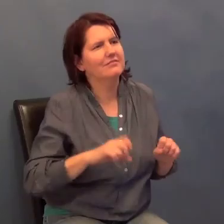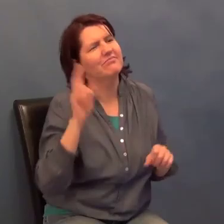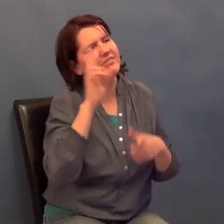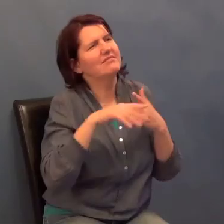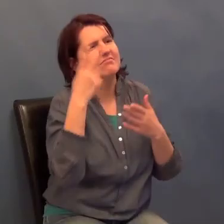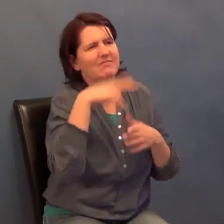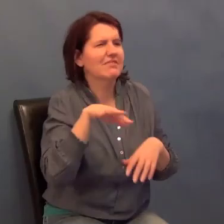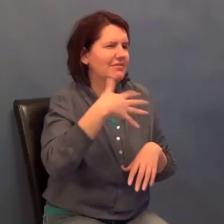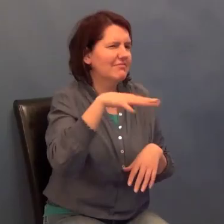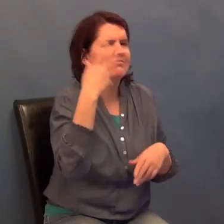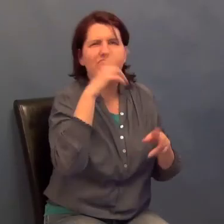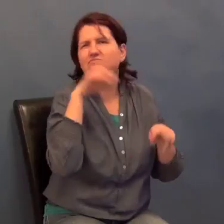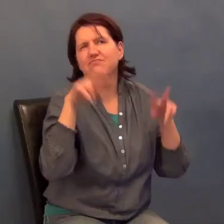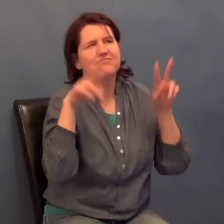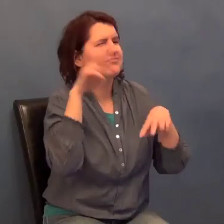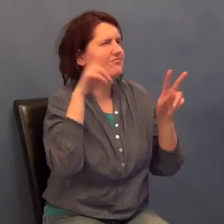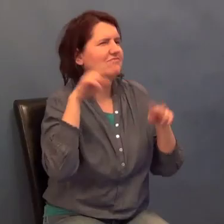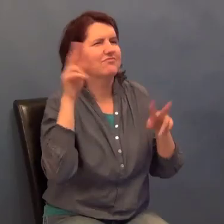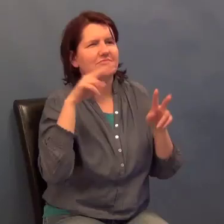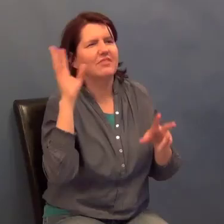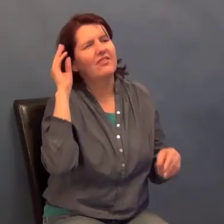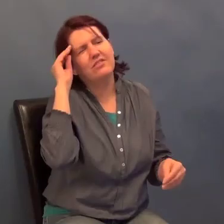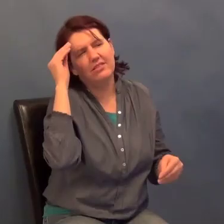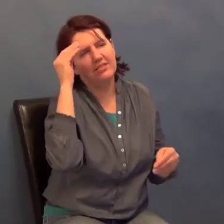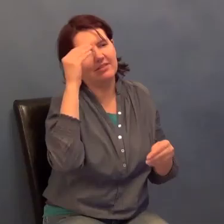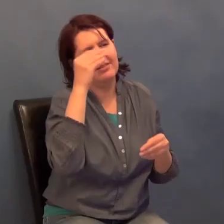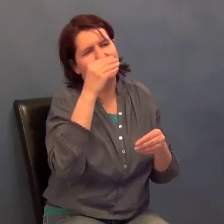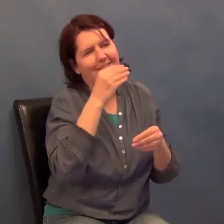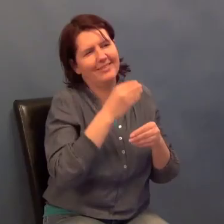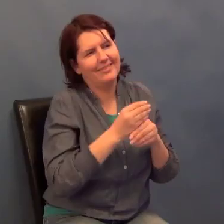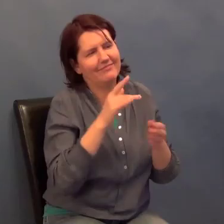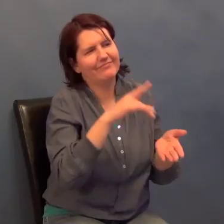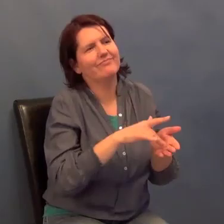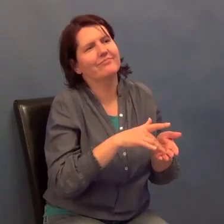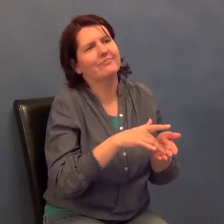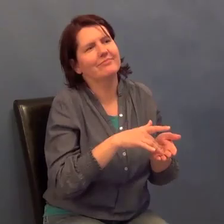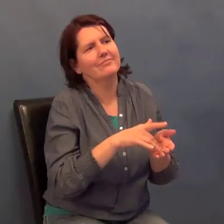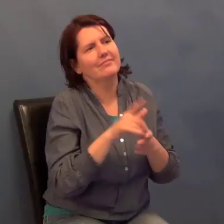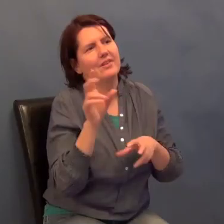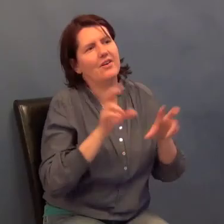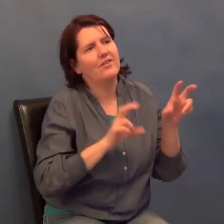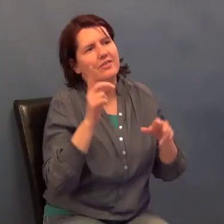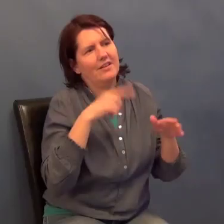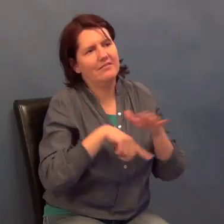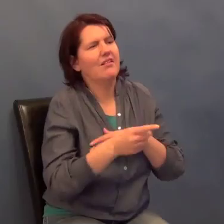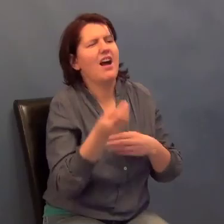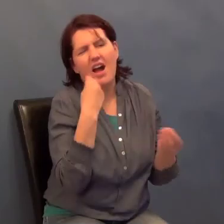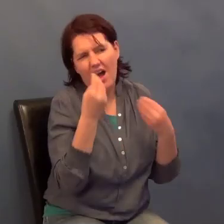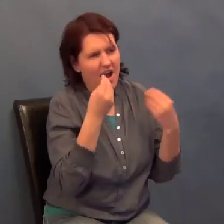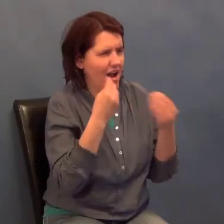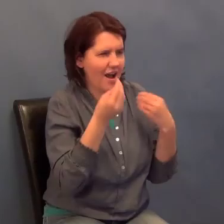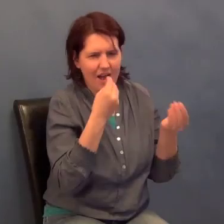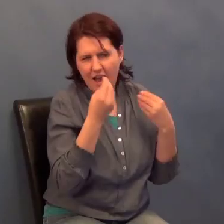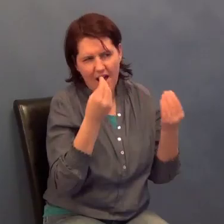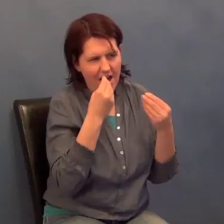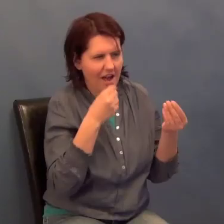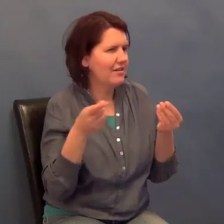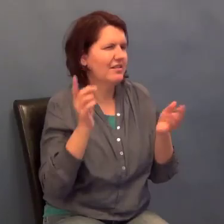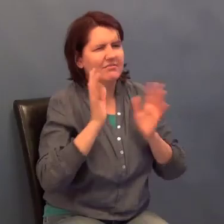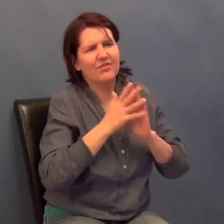Ludzie zwiedzają miasto. Wieczorem docierają do hotelu, w którym jedzą, rozmawiają, migają.